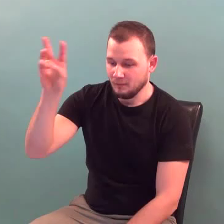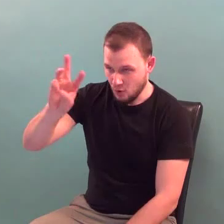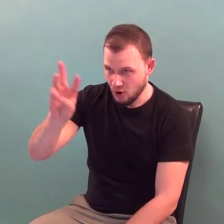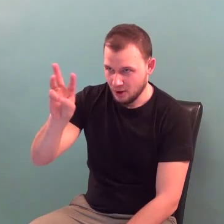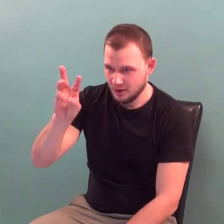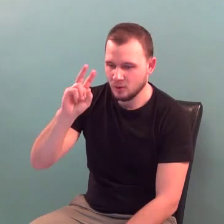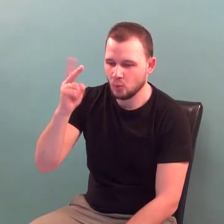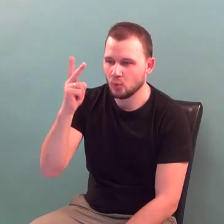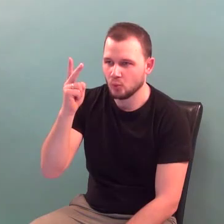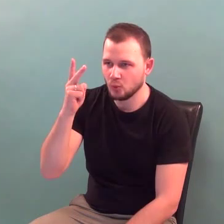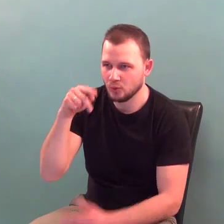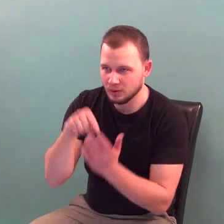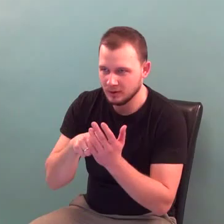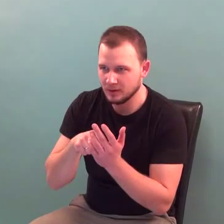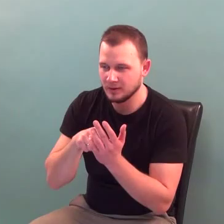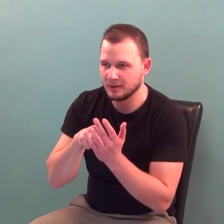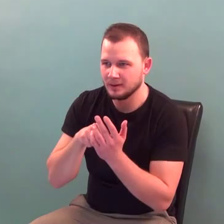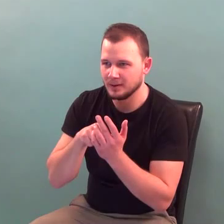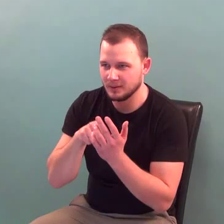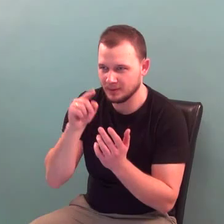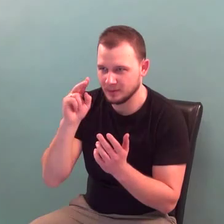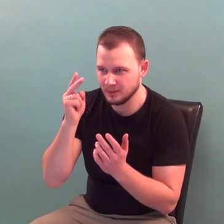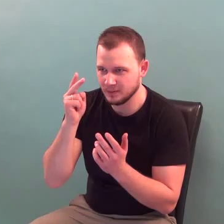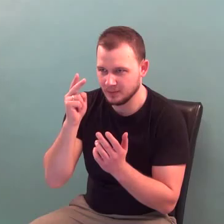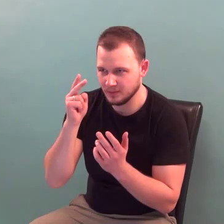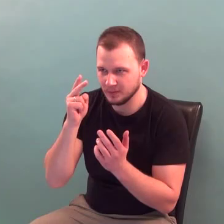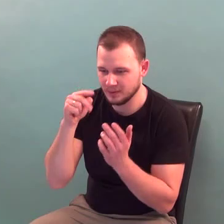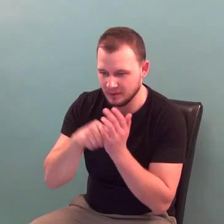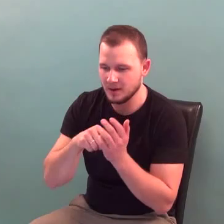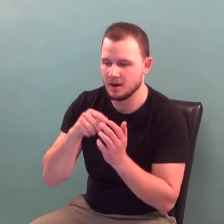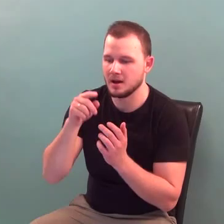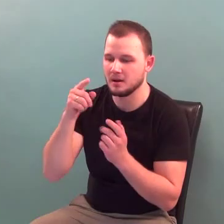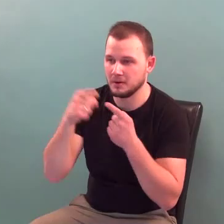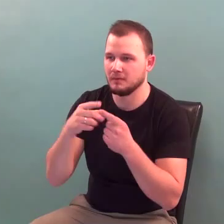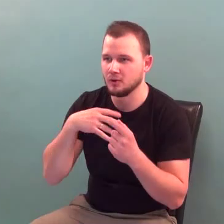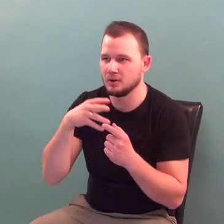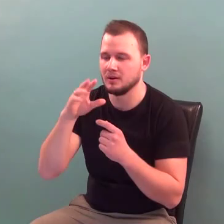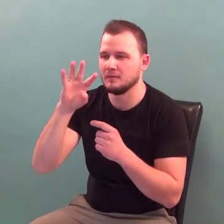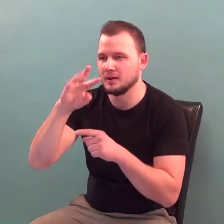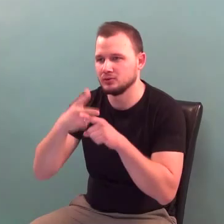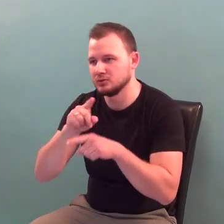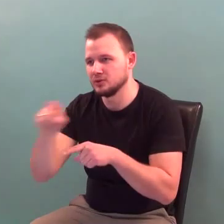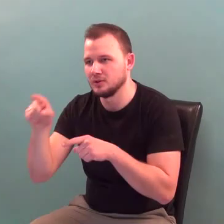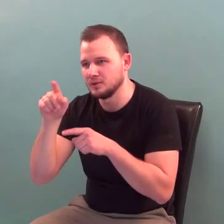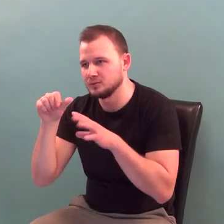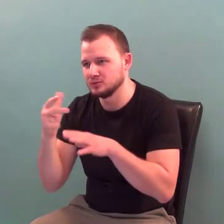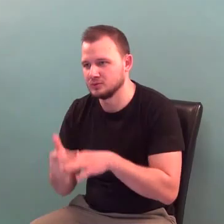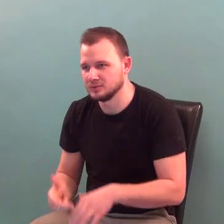Wtorek, drugiego mi pasuje, mam wolne od czwartej trzydzieści do szóstej trzydzieści.